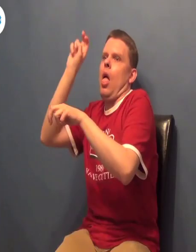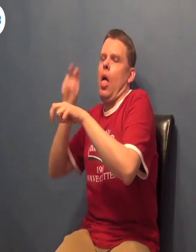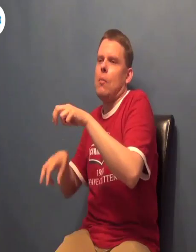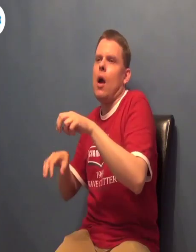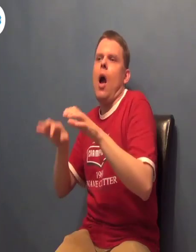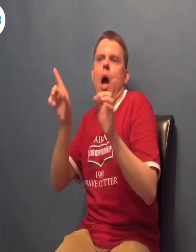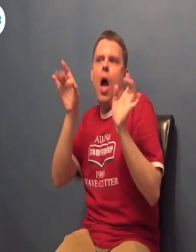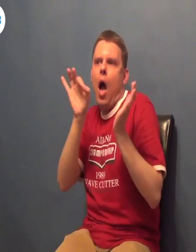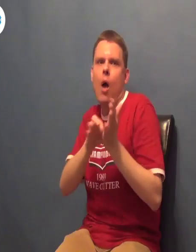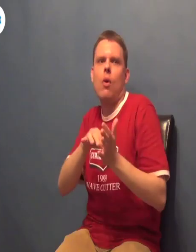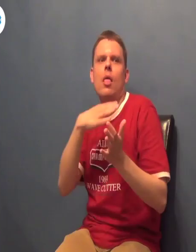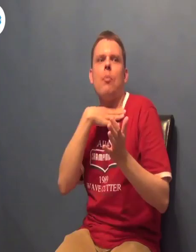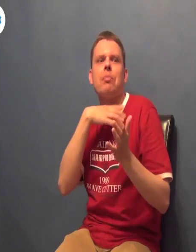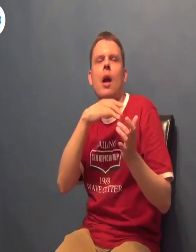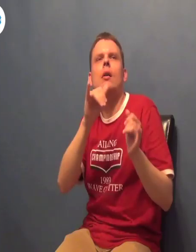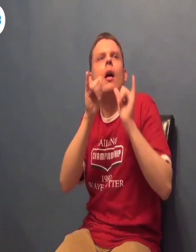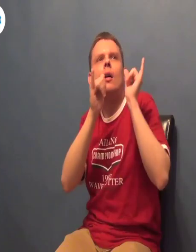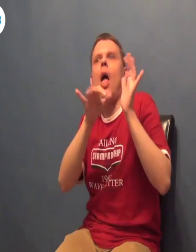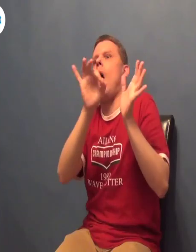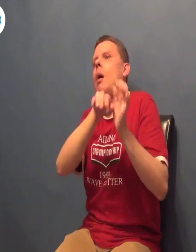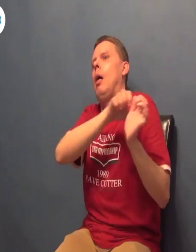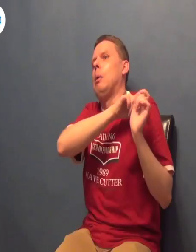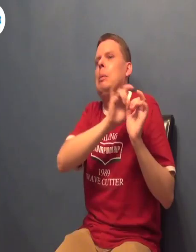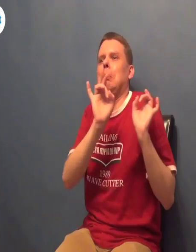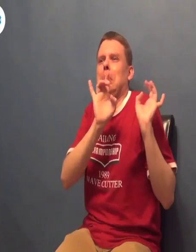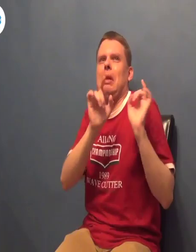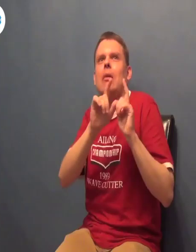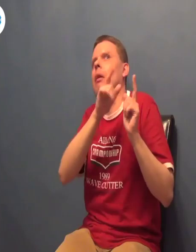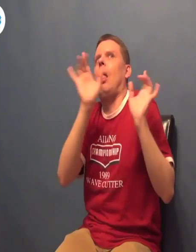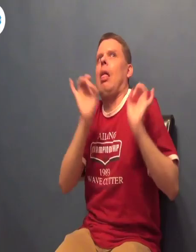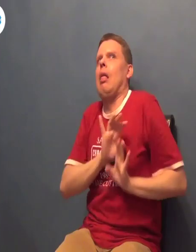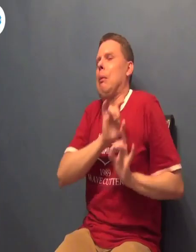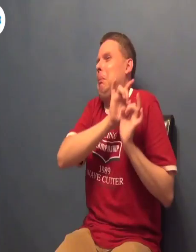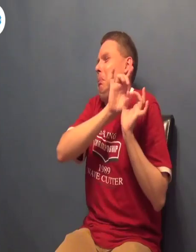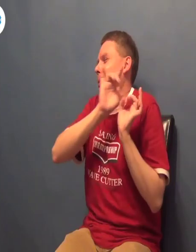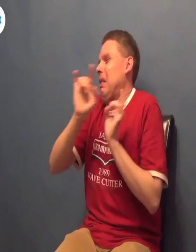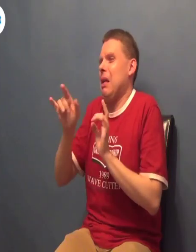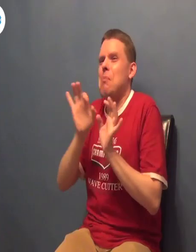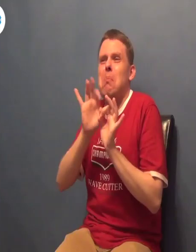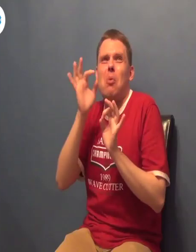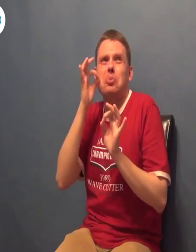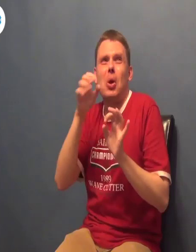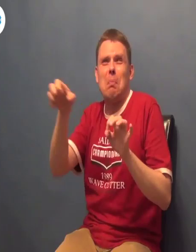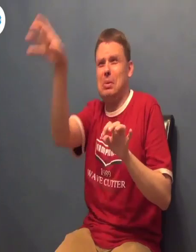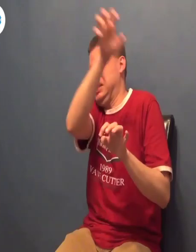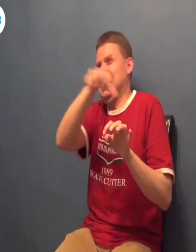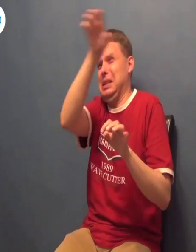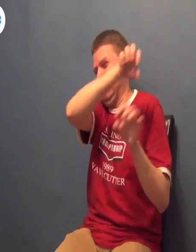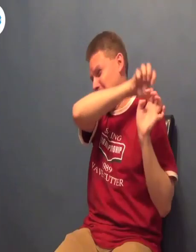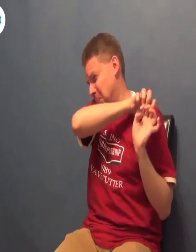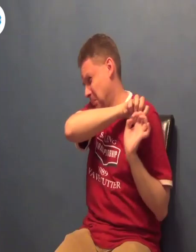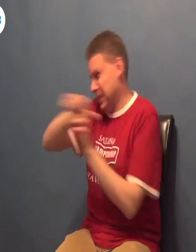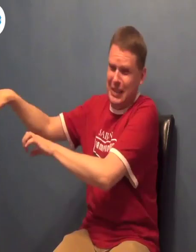Po drugiej stronie, pies krzyczy, biega, ucieka, bo boi się pszczół, a one lecą za nim.